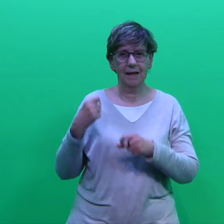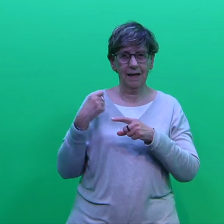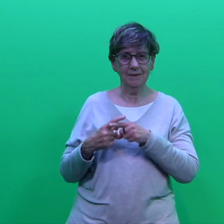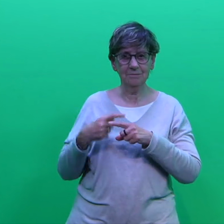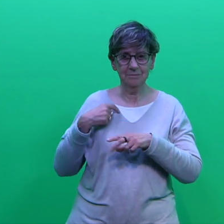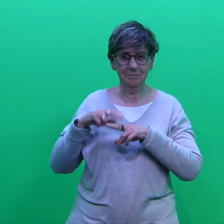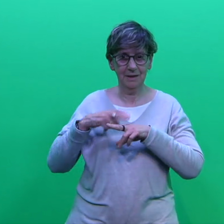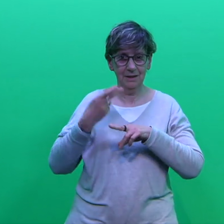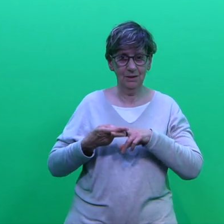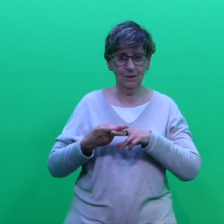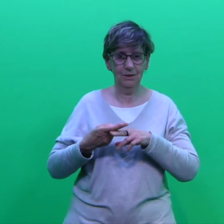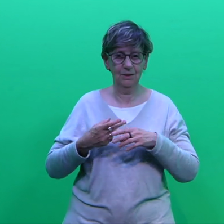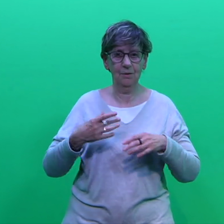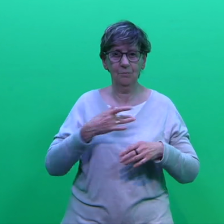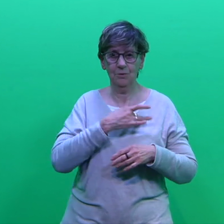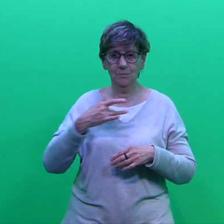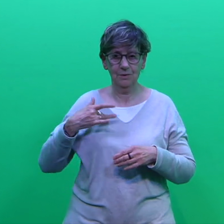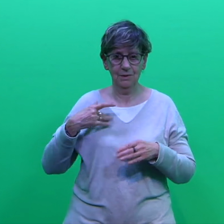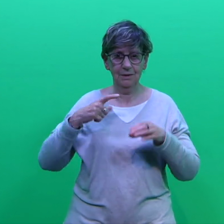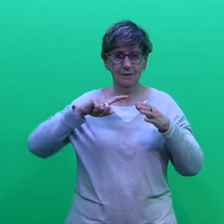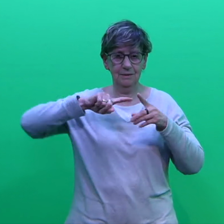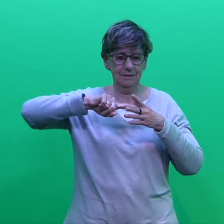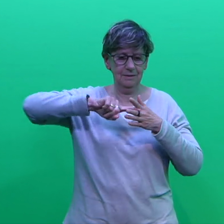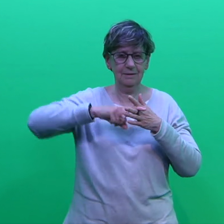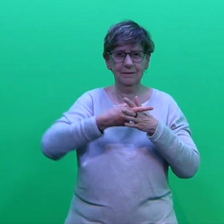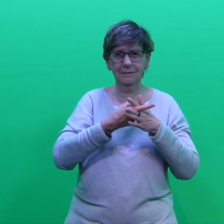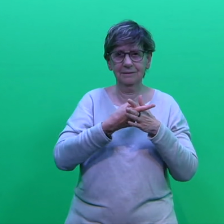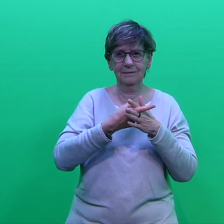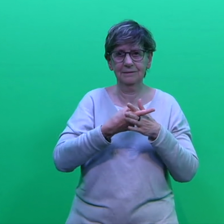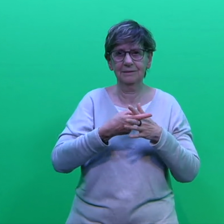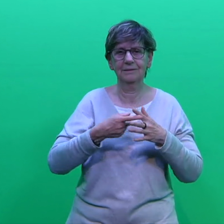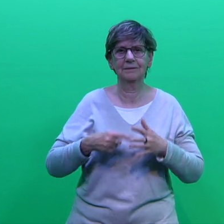El meu exmarit té tuberculosi.